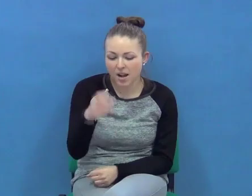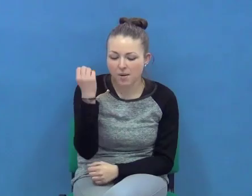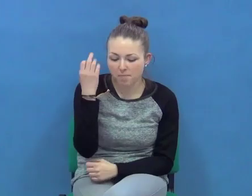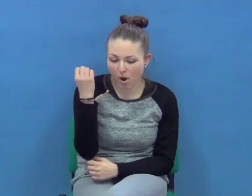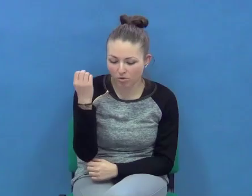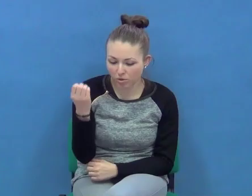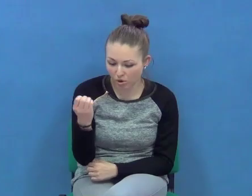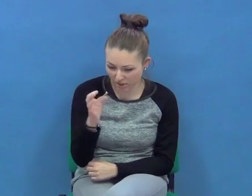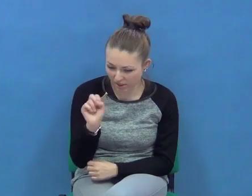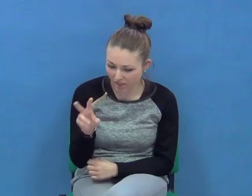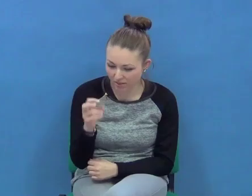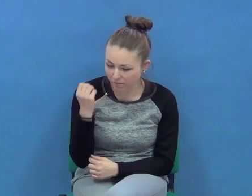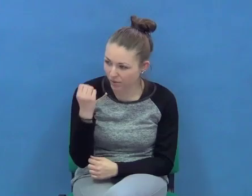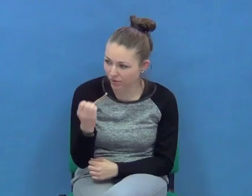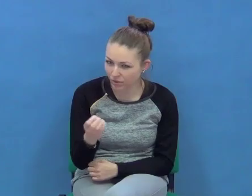Pociąg, tak?